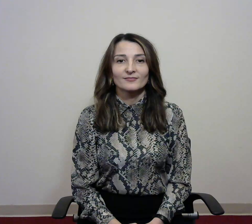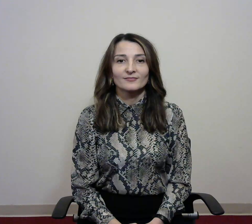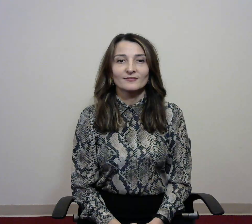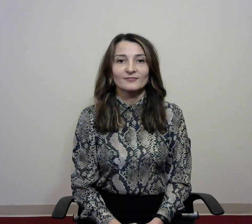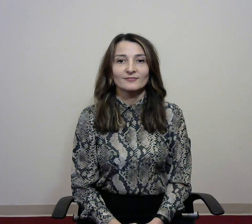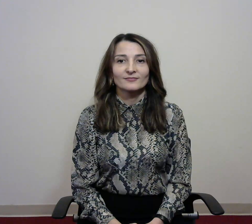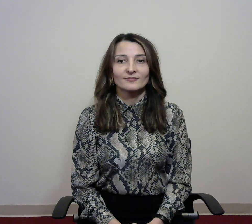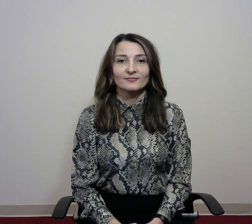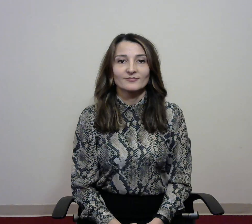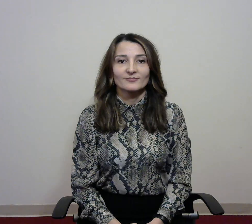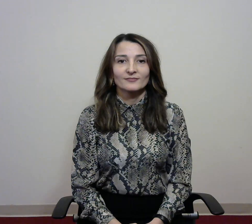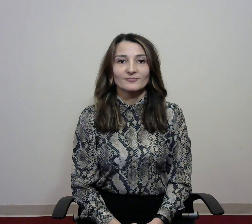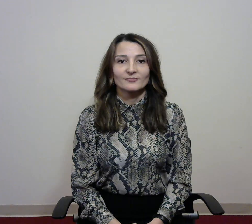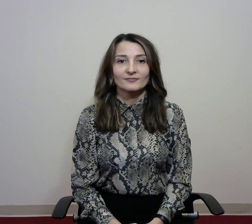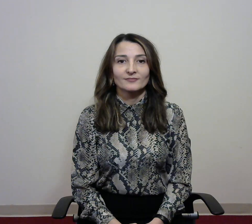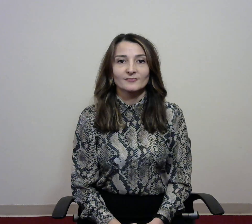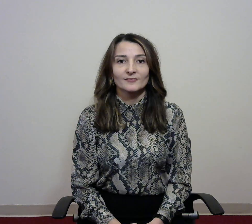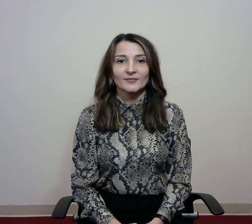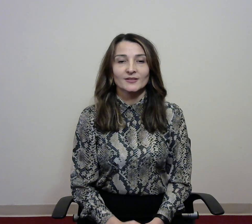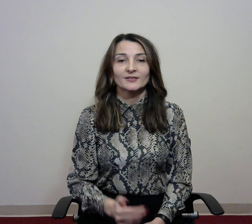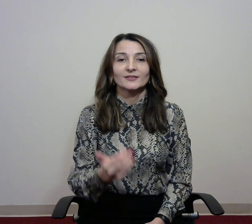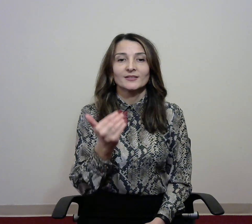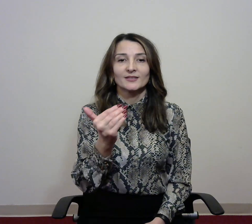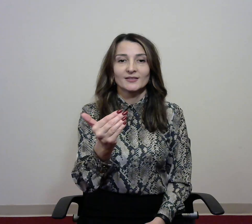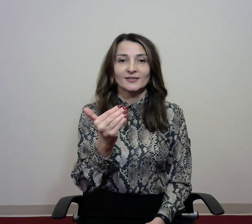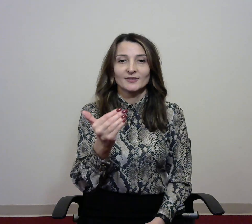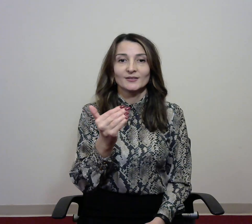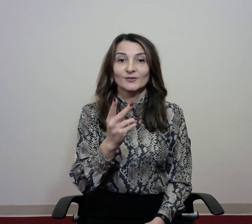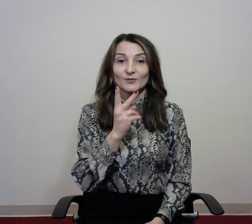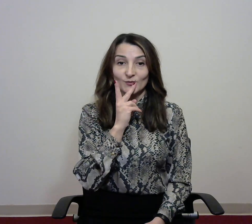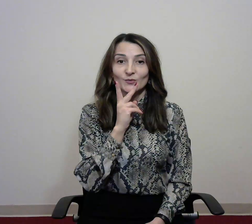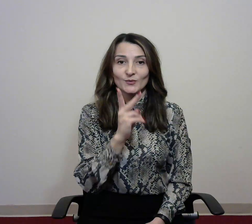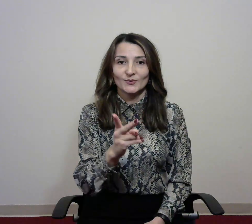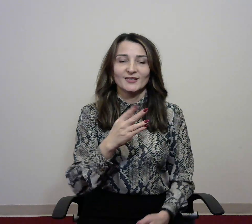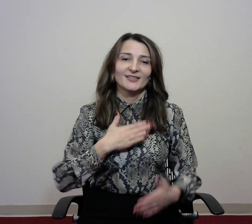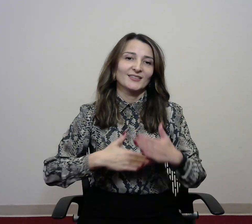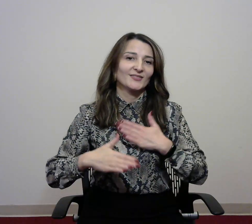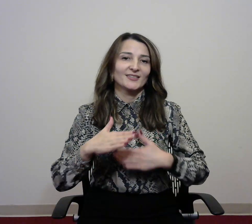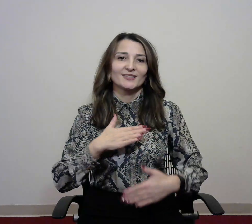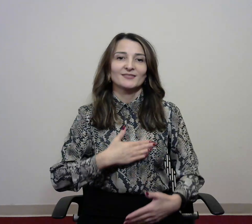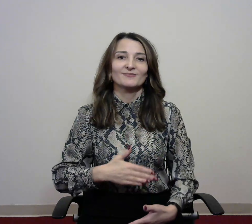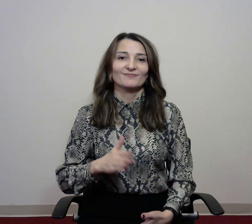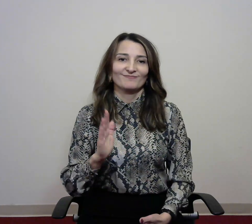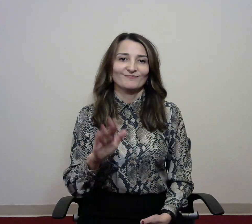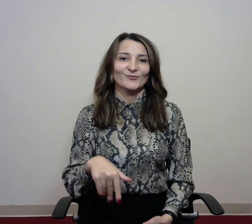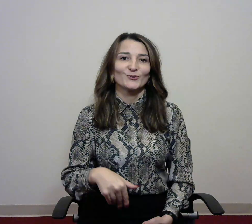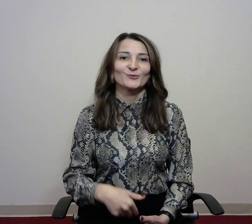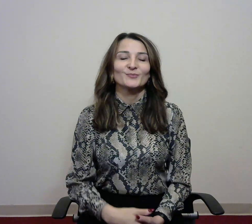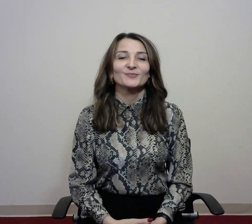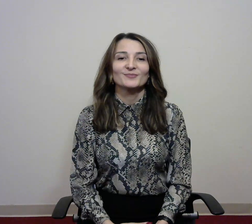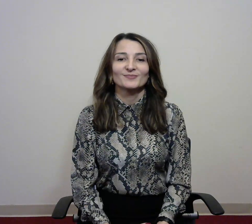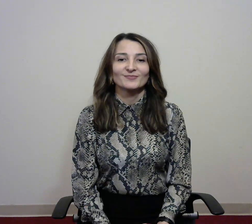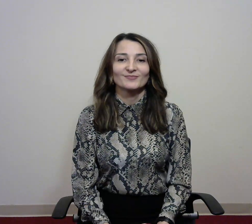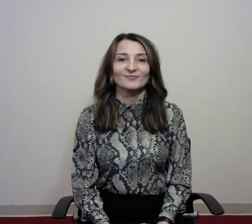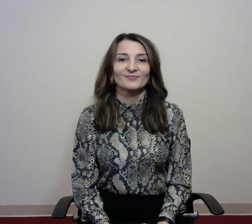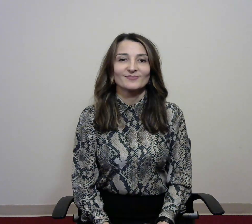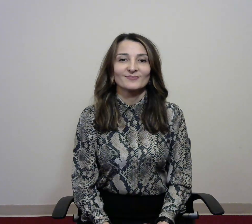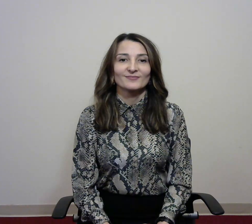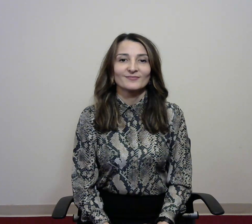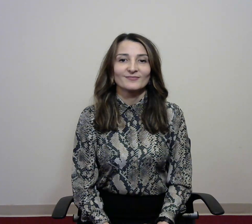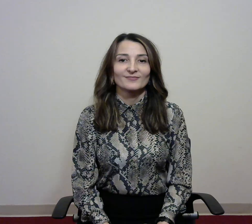Sizi görməyimə şad oldum